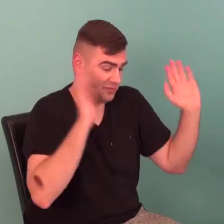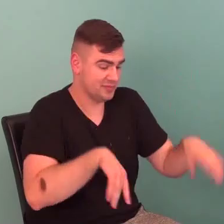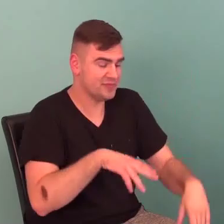Jest ściana.